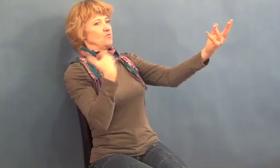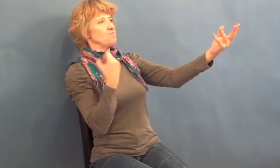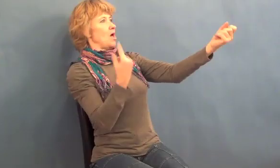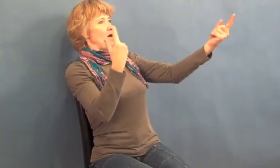"To dziwne!: